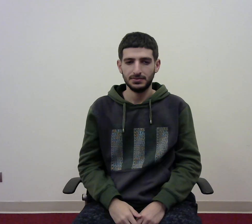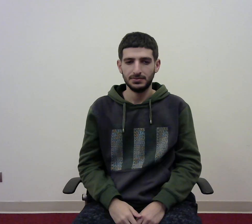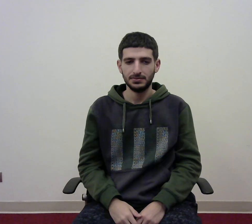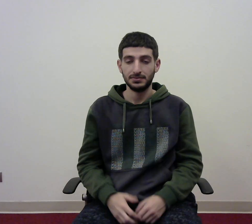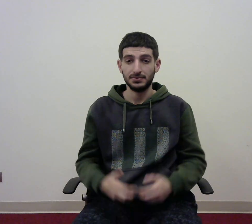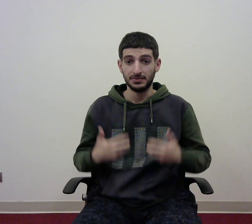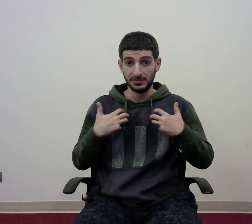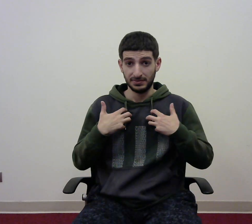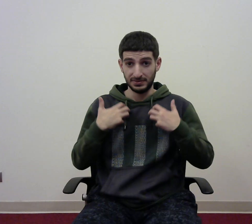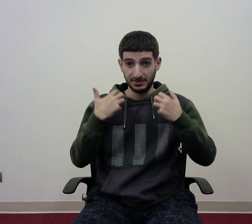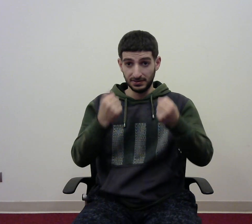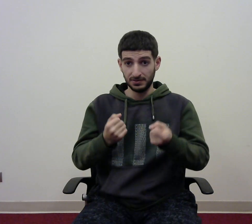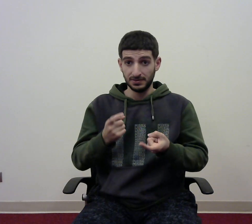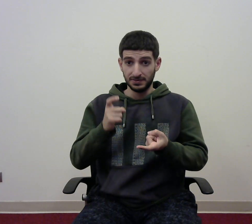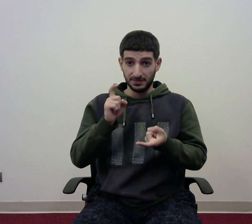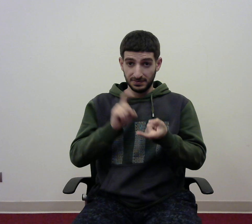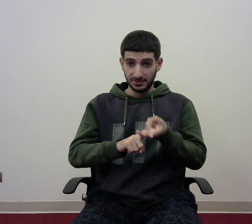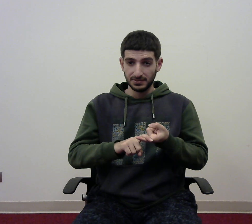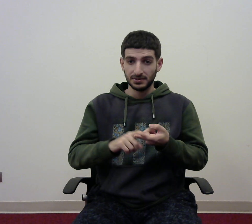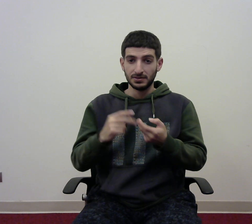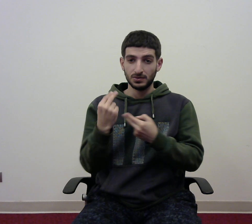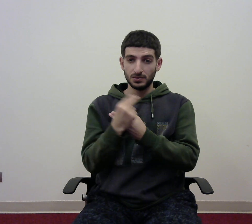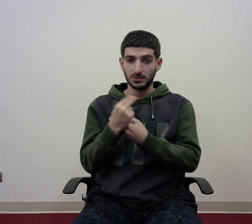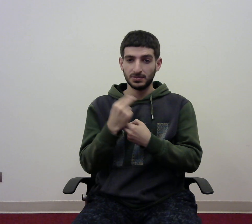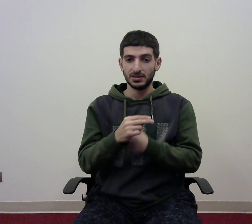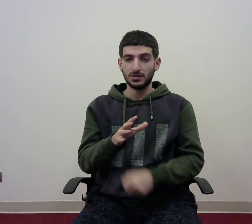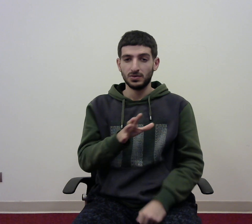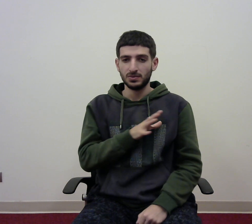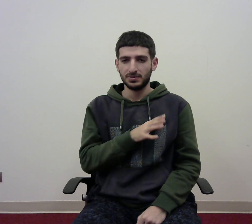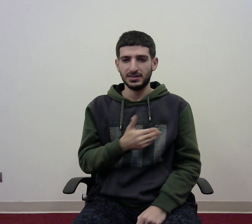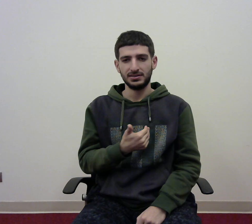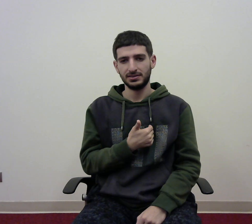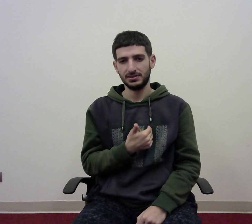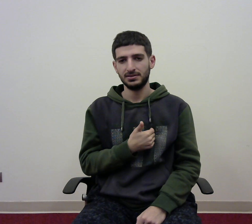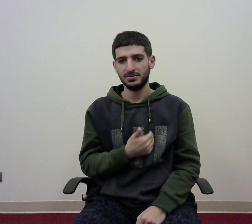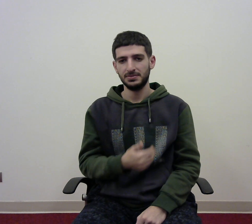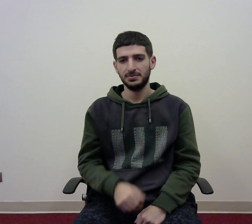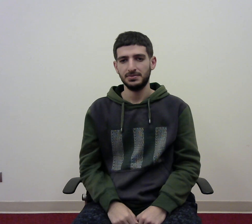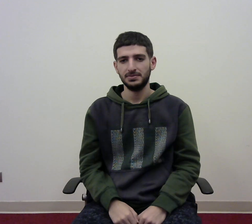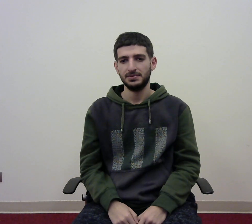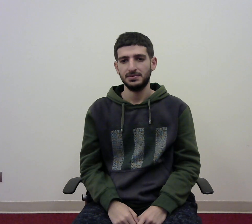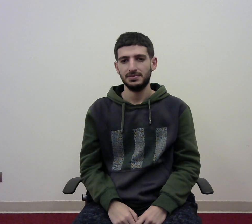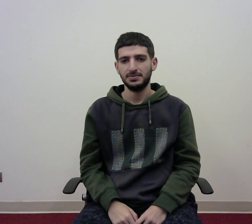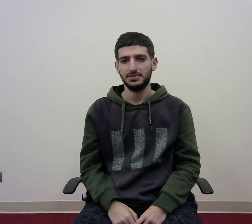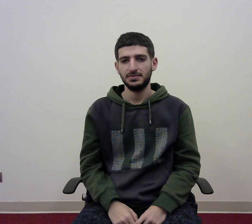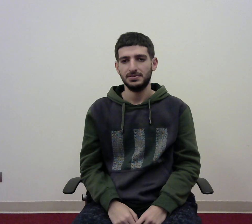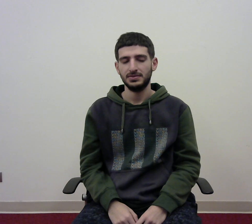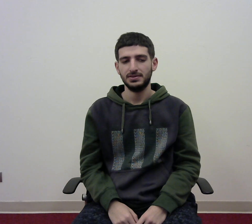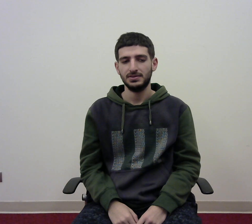Sağlamlığımla bağlı müalicə olmaq istəyirəm